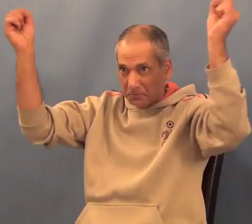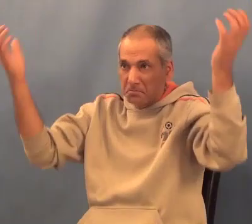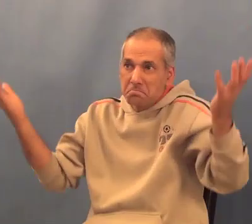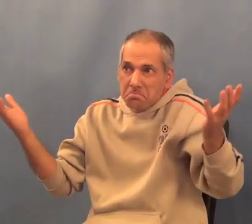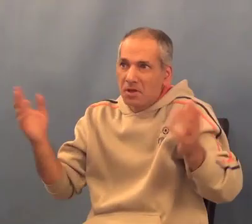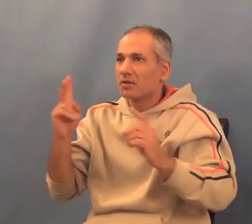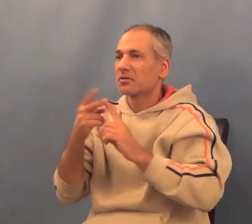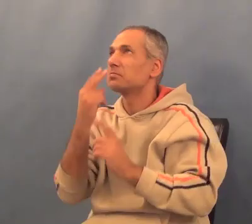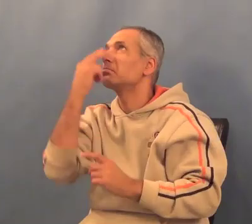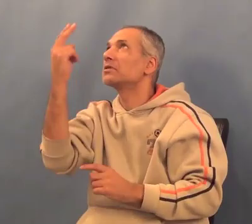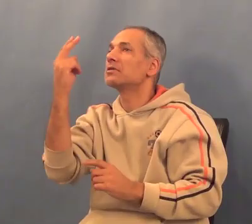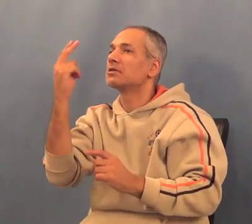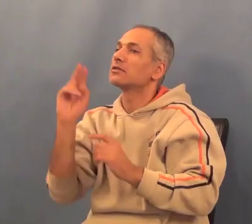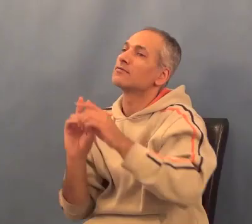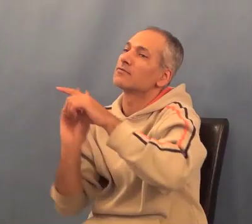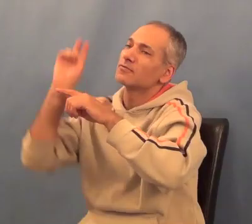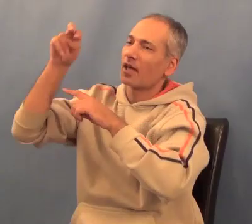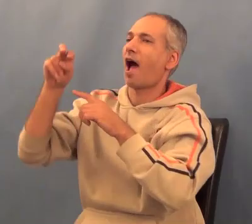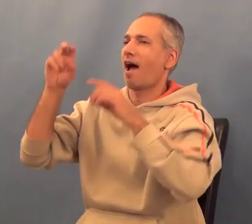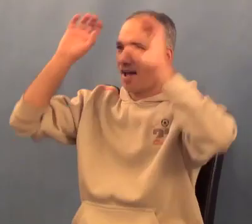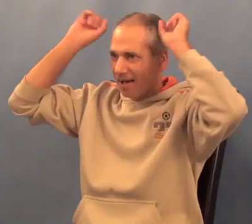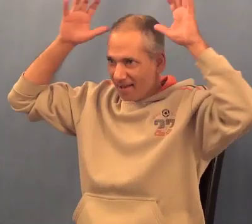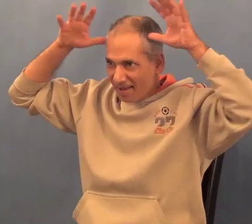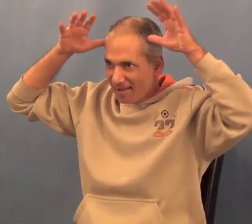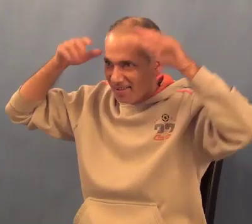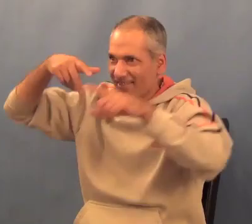Na kolejnym obrazku chłopiec wygląda zza kamienia, a jeleń wstaje i bierze go na swoje rogi.